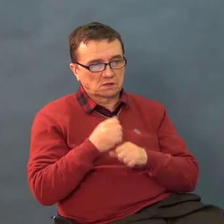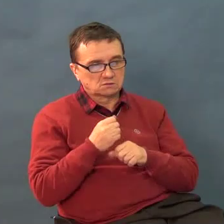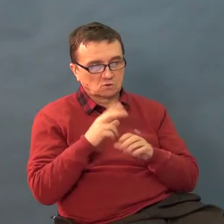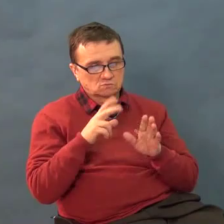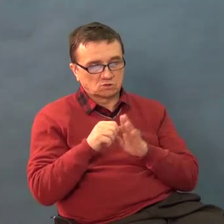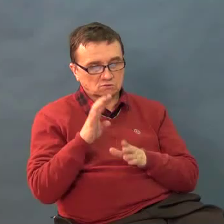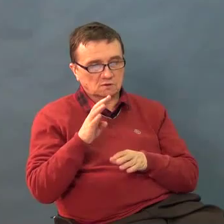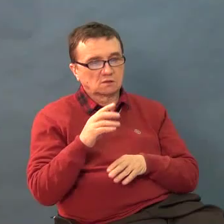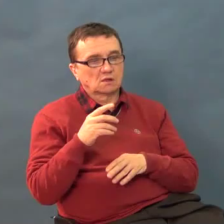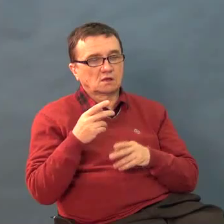Praca od ósmej do czwartej.